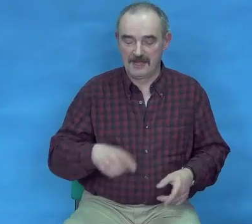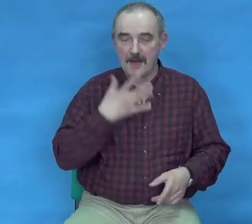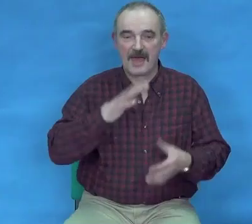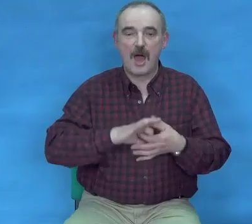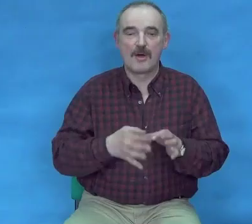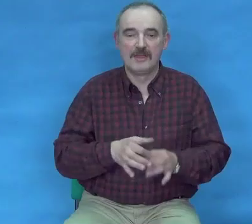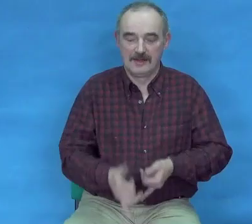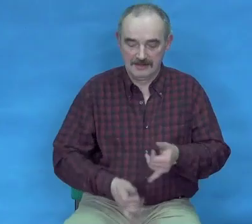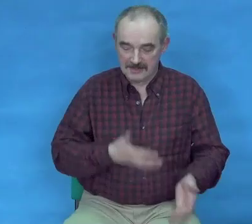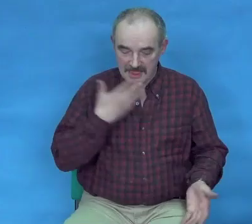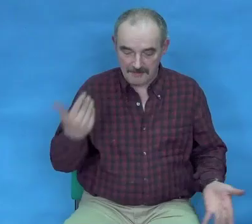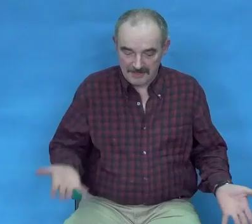Rower nie ma łańcucha.